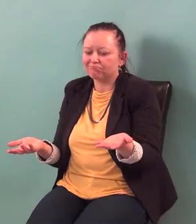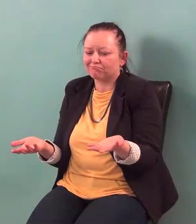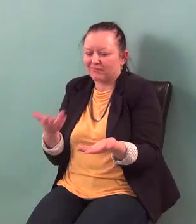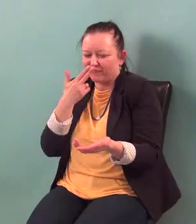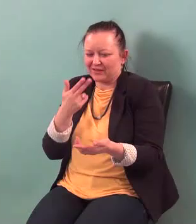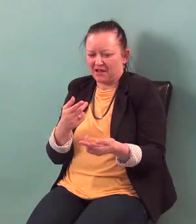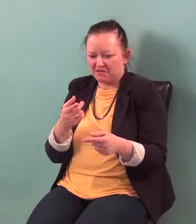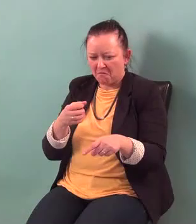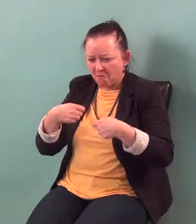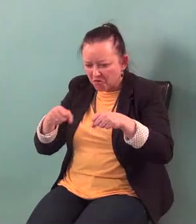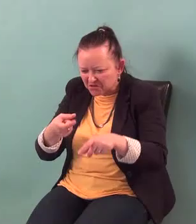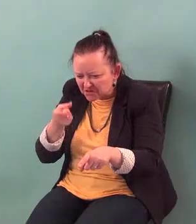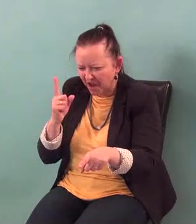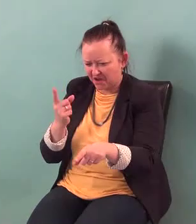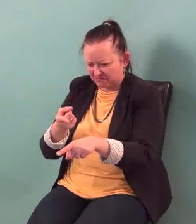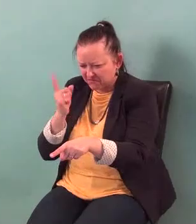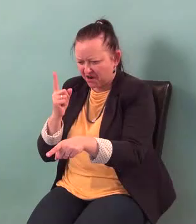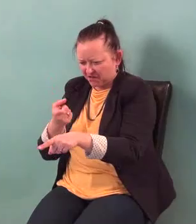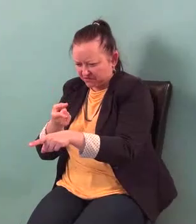Widzę, że jest skreślony znak, a w nim motor - zakaz, zakaz.